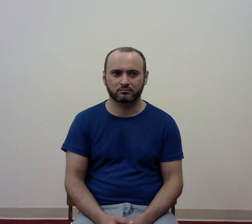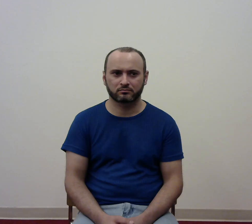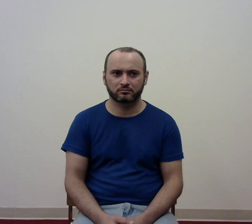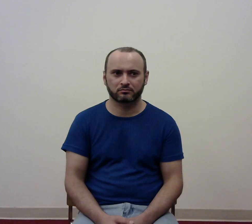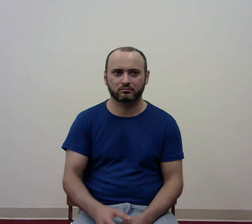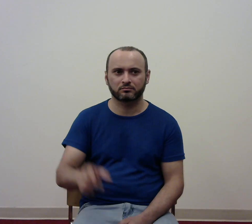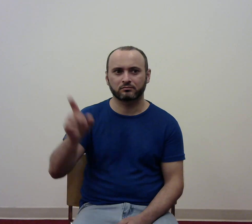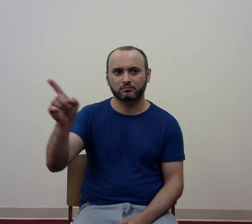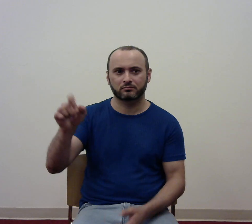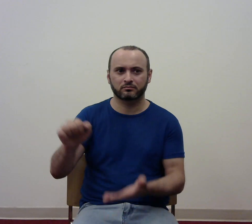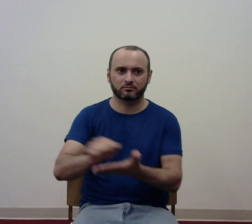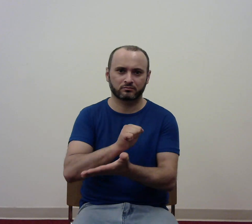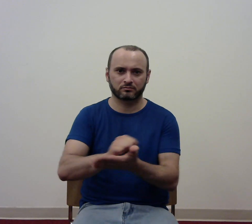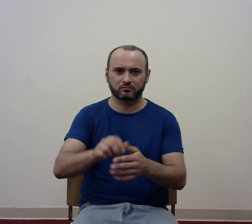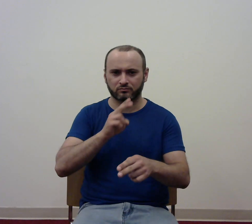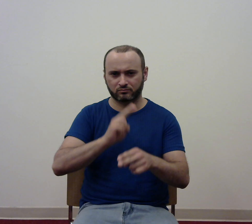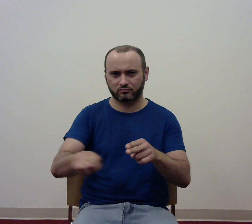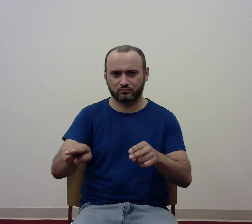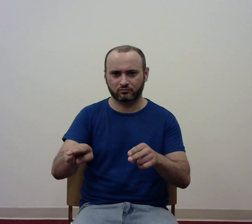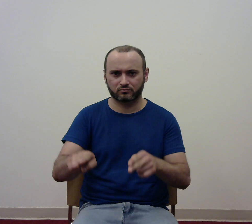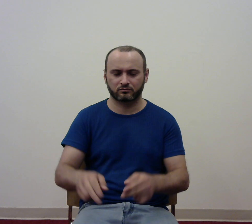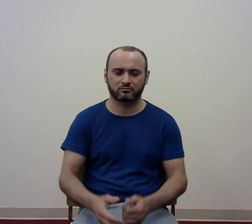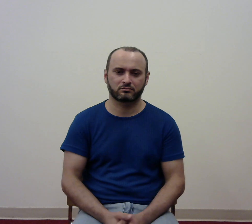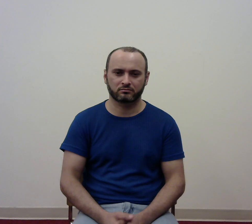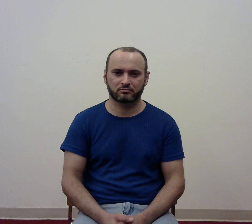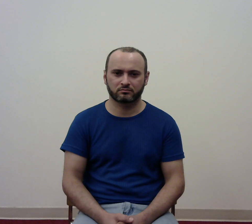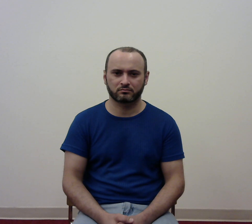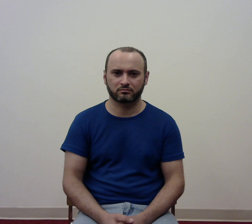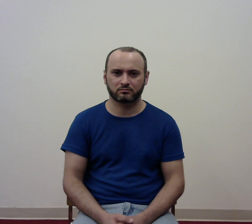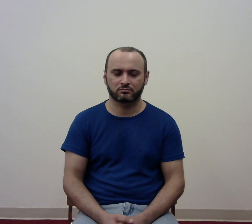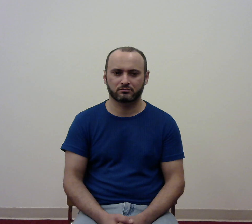O sənədlərini itirib